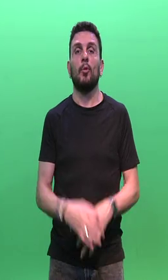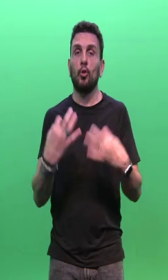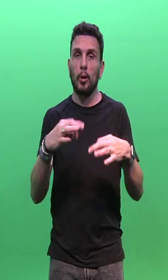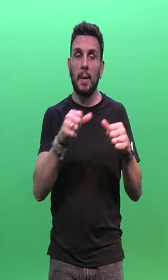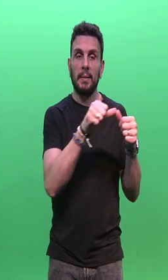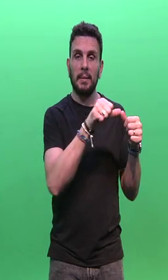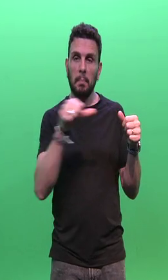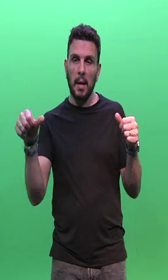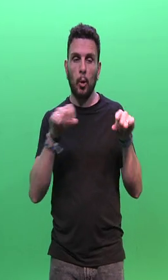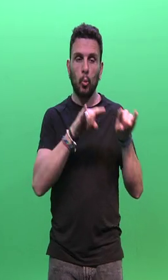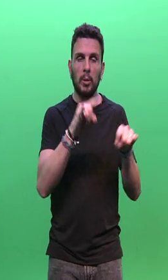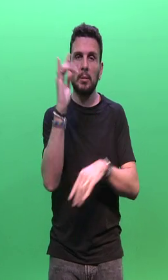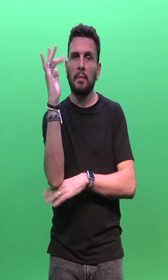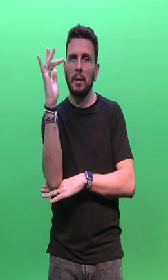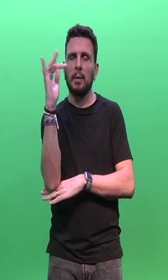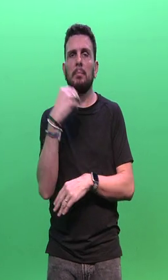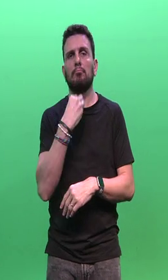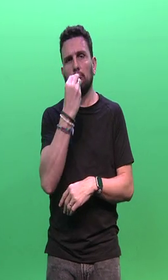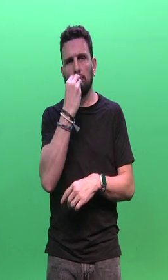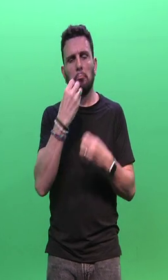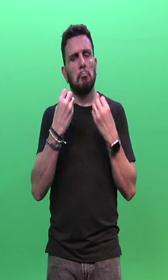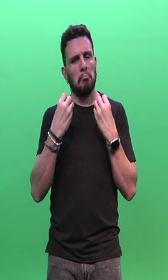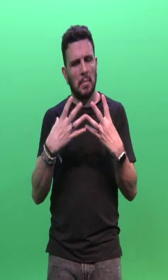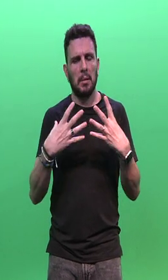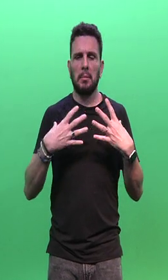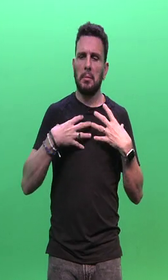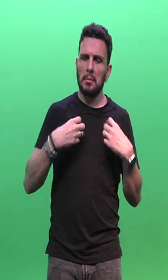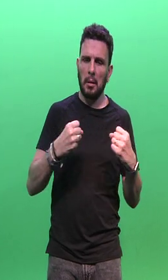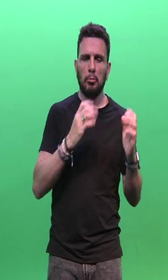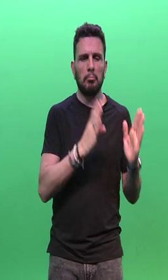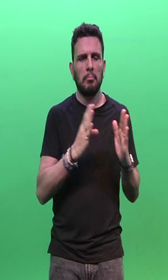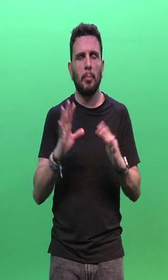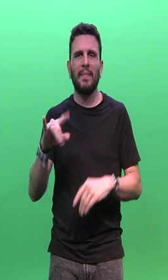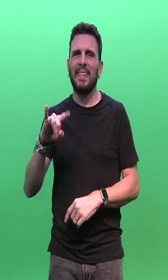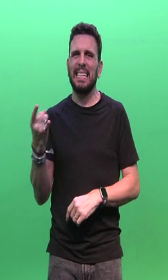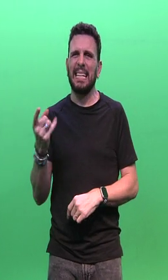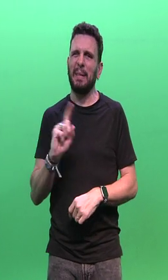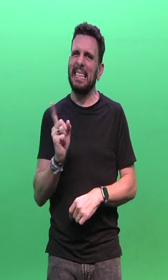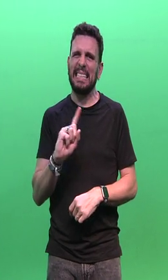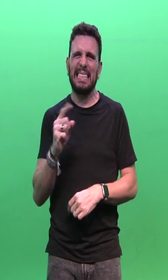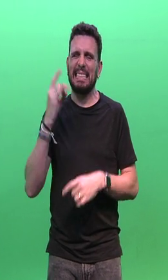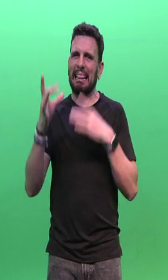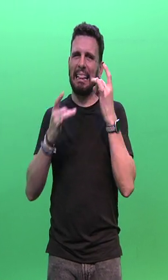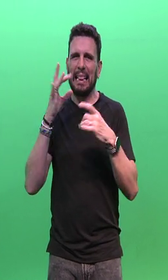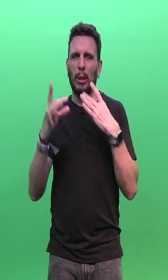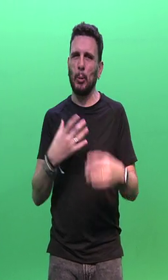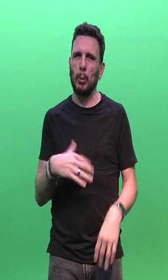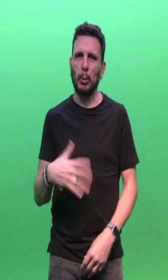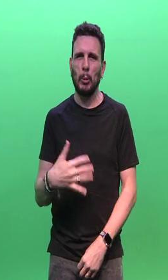Normalment, entre setmana, de dilluns a divendres, menjo bé, una dieta sana i endreçada. Però al cap de setmana menjo forces ximpleries.